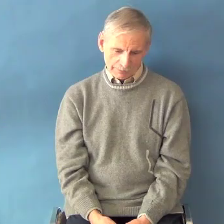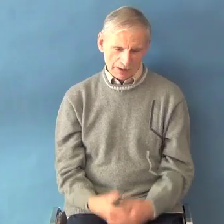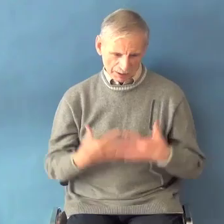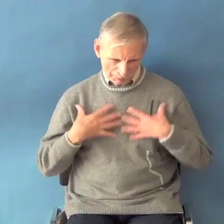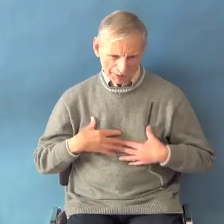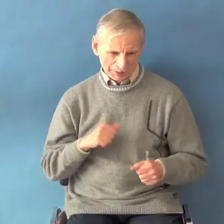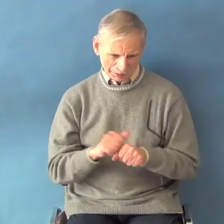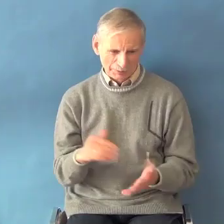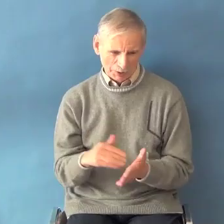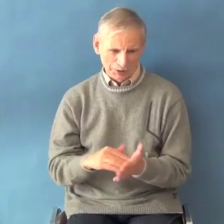Kąpiel jest potrzebna.